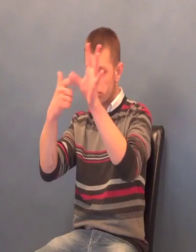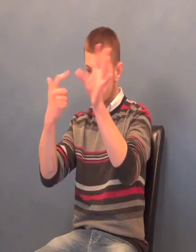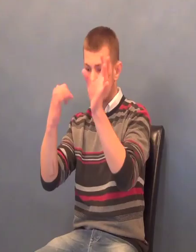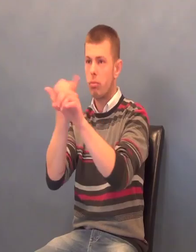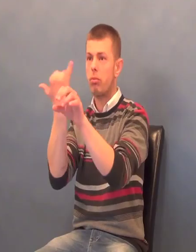Dwudziesty szósty, piątek.